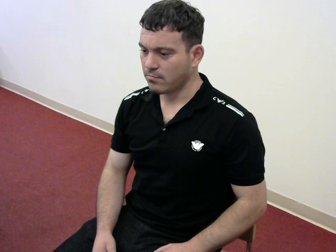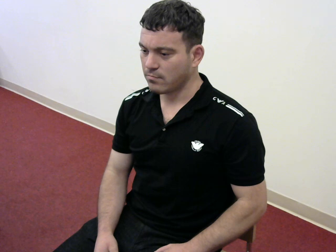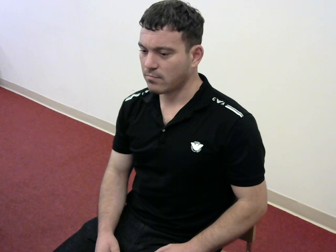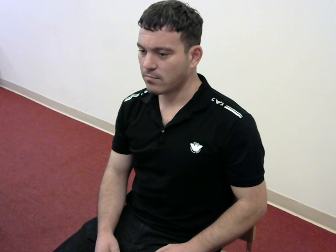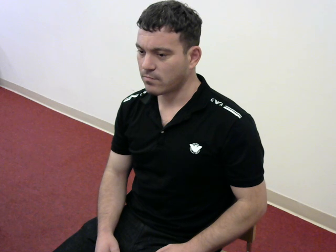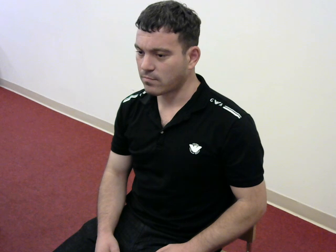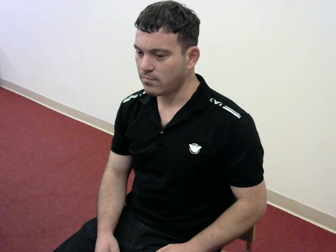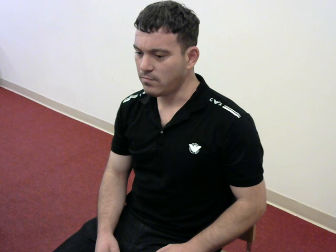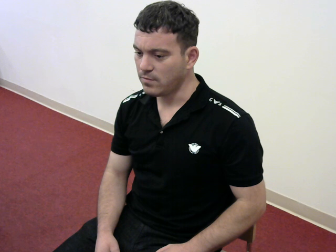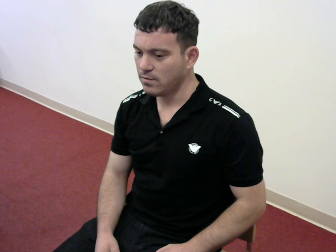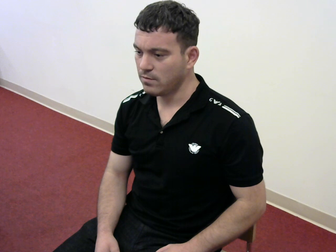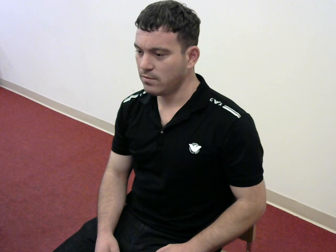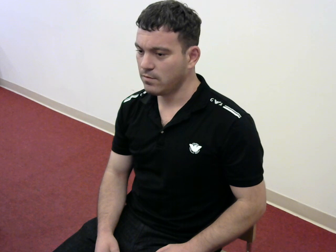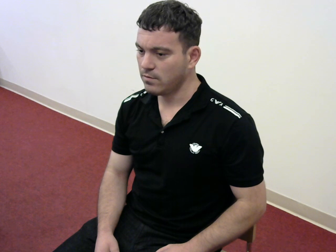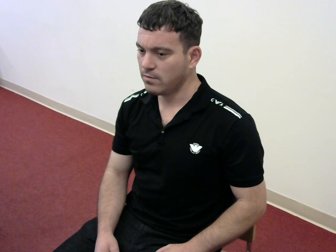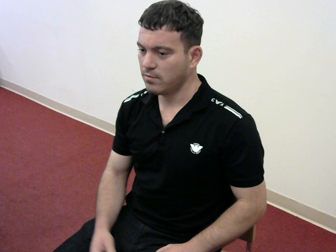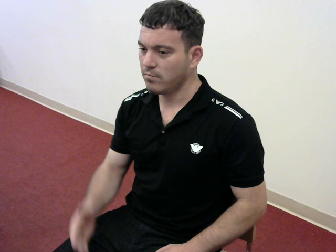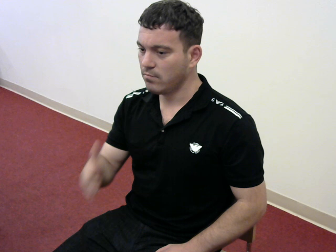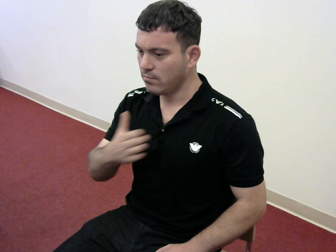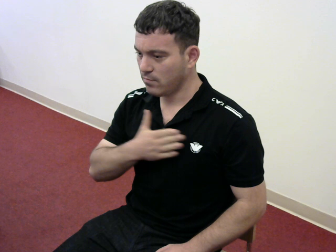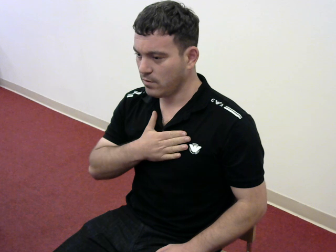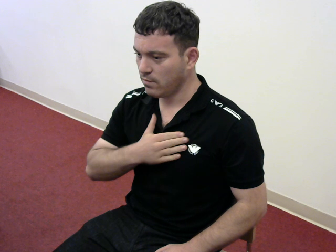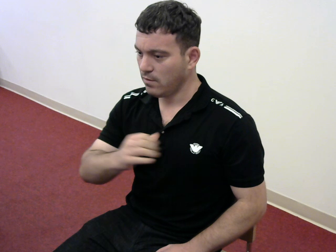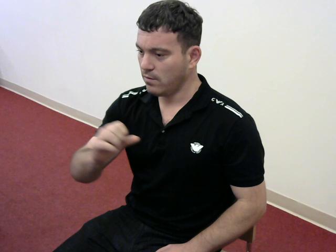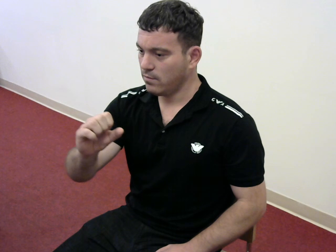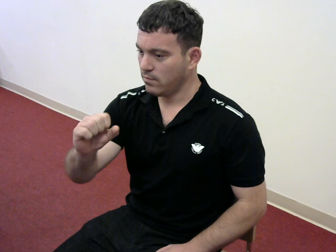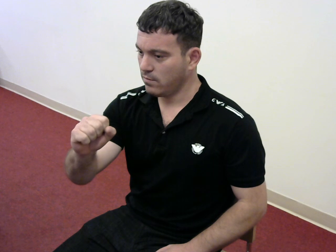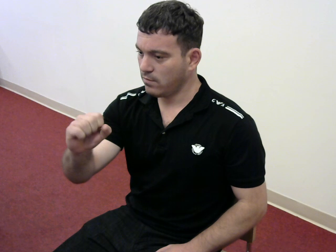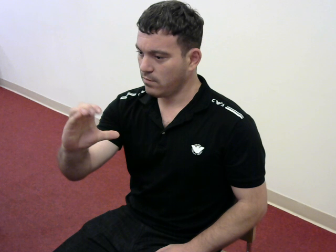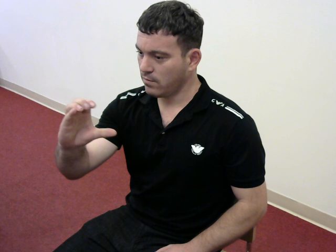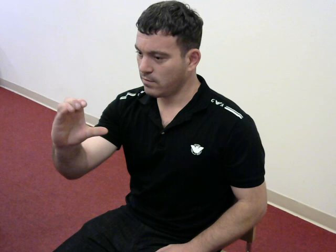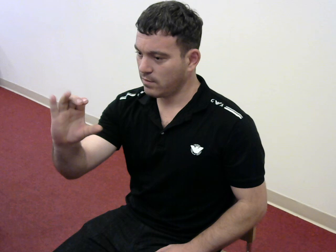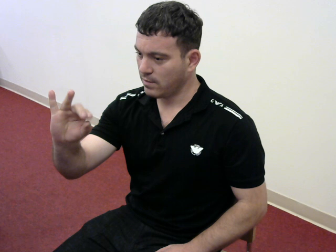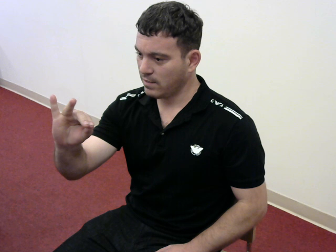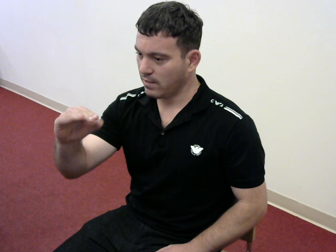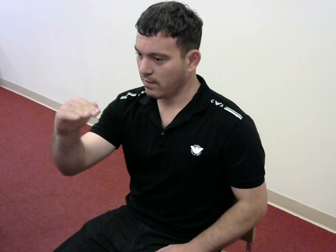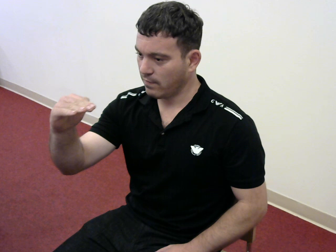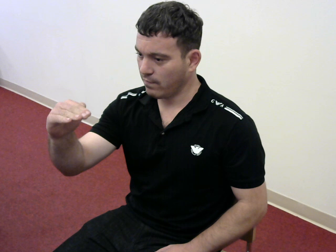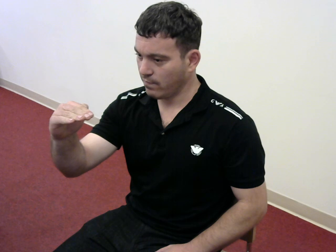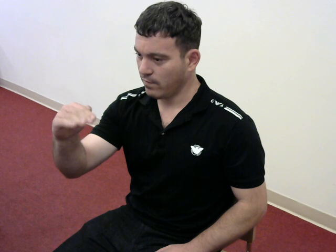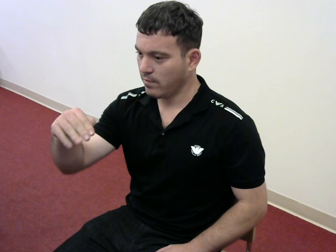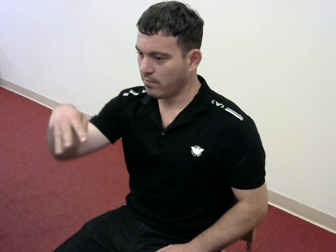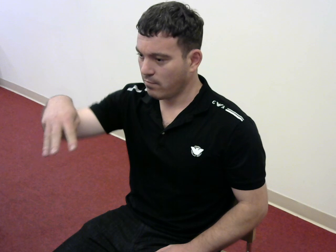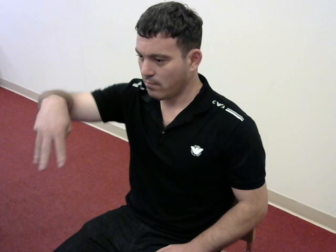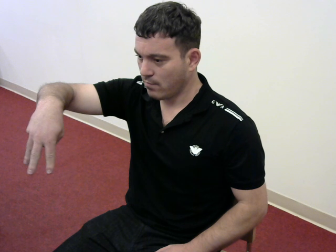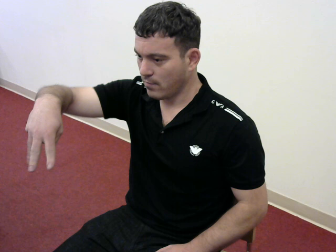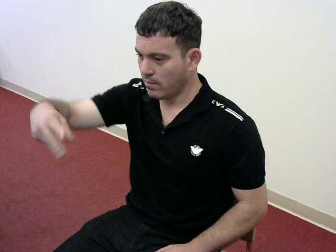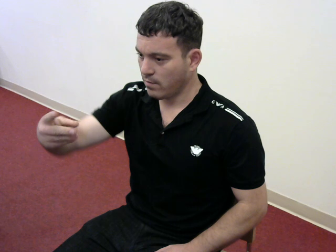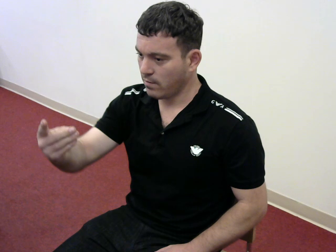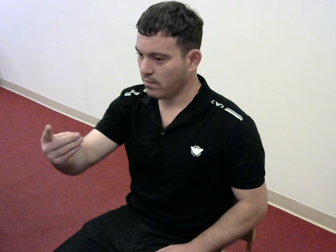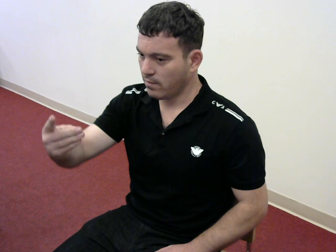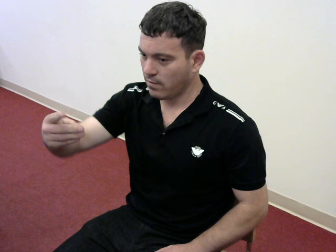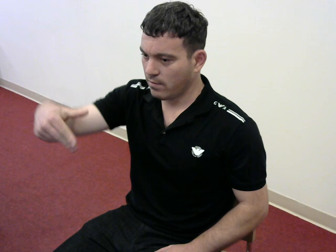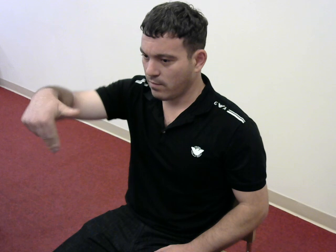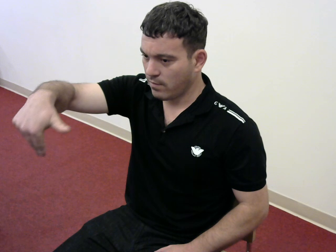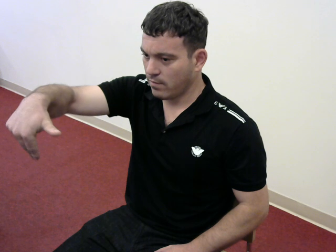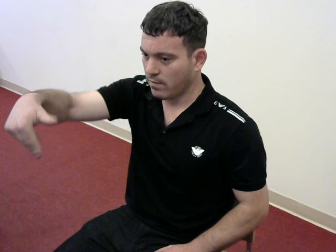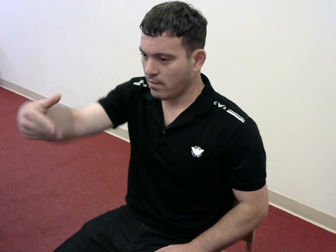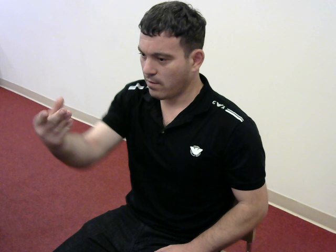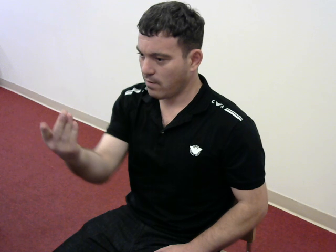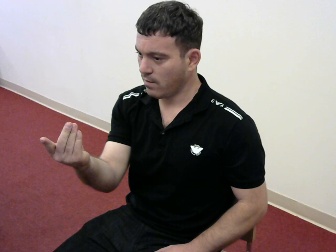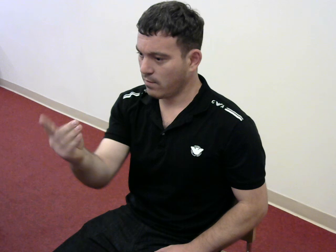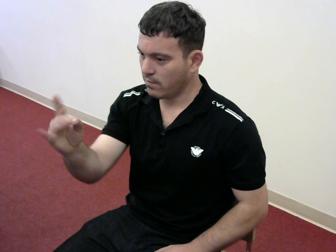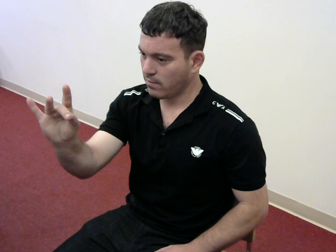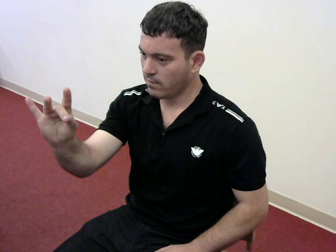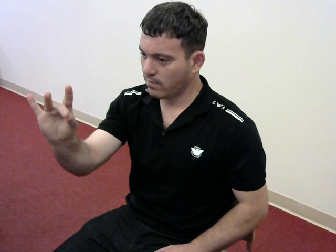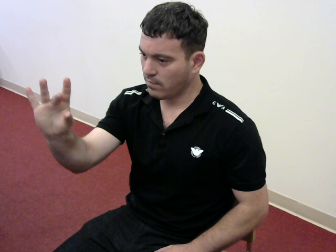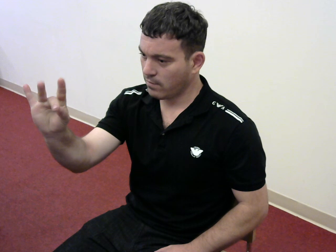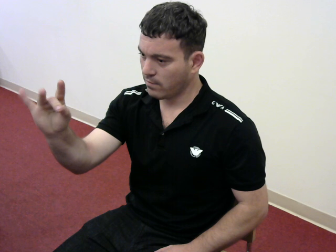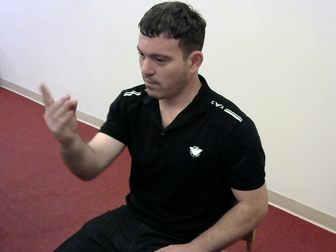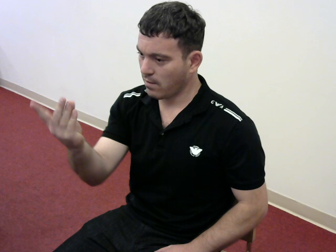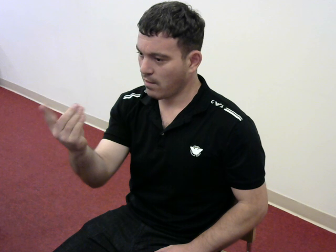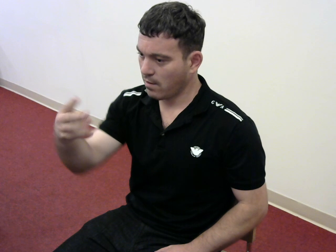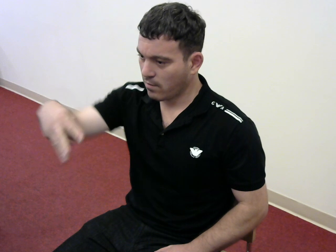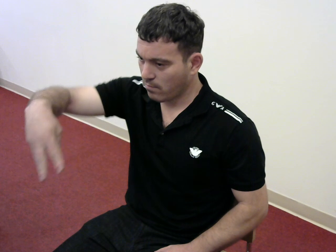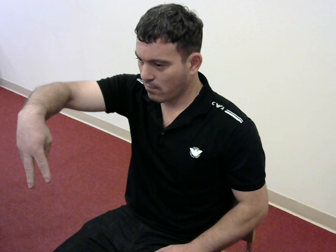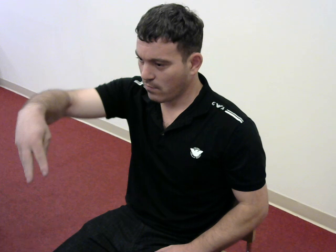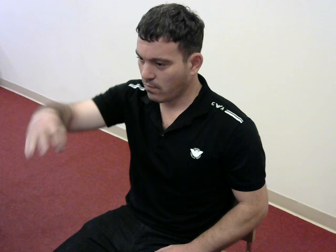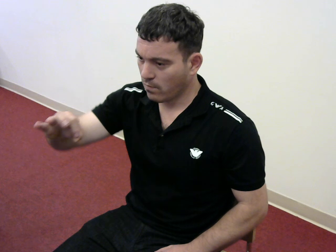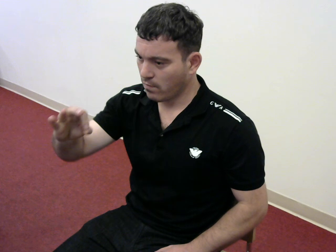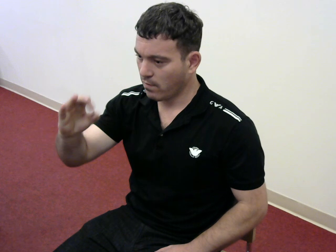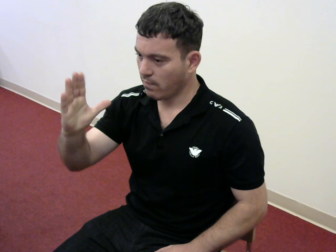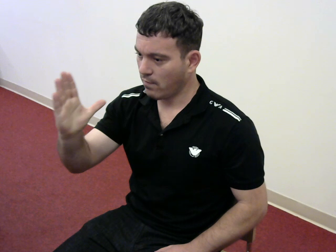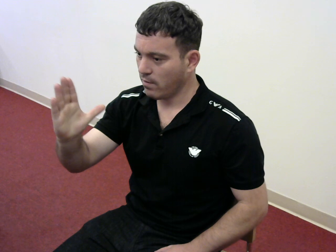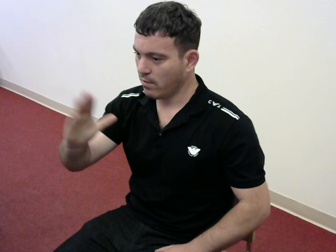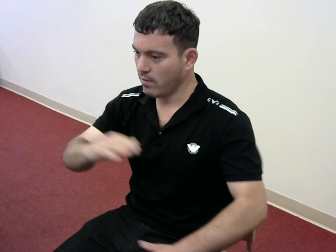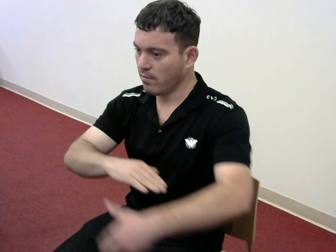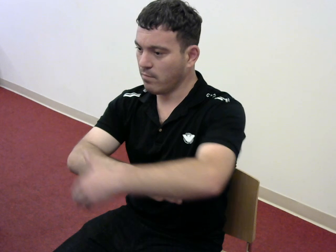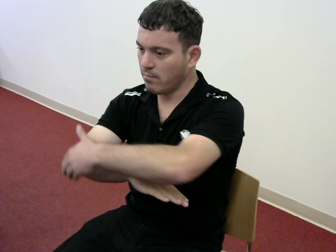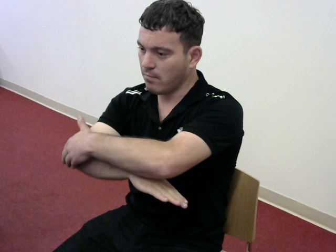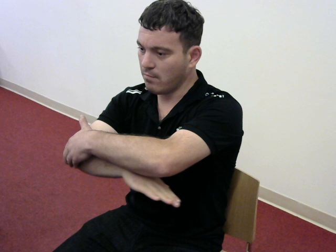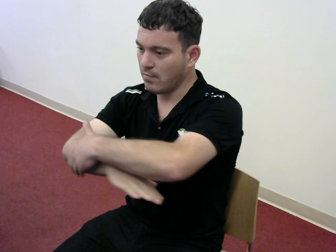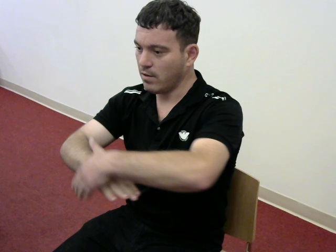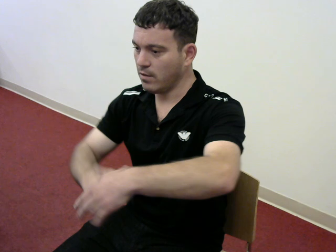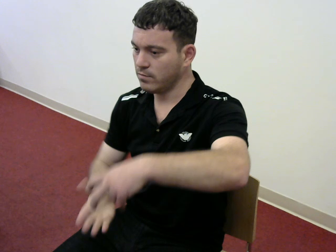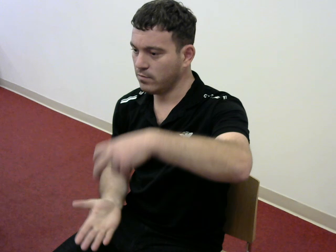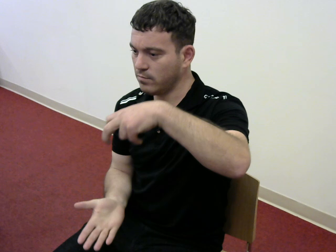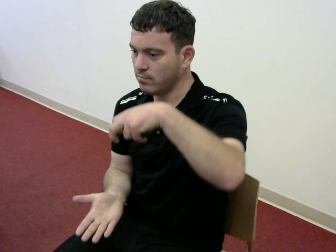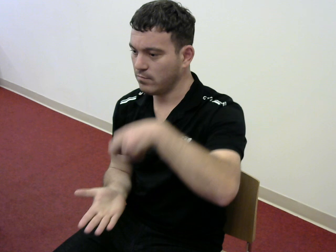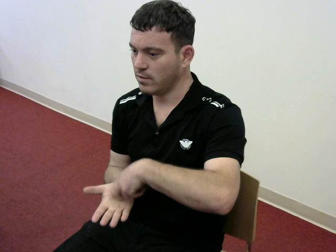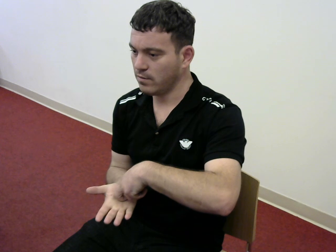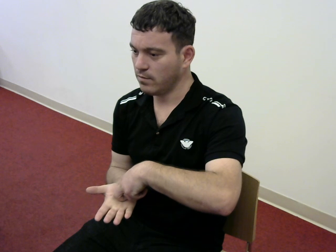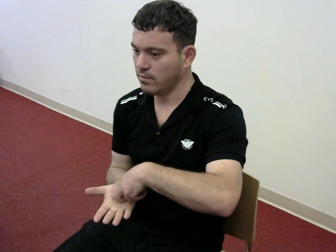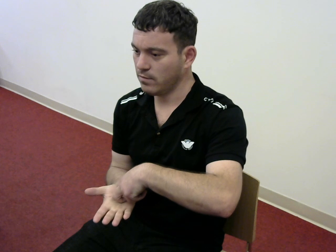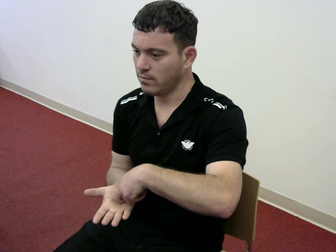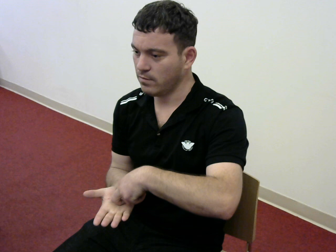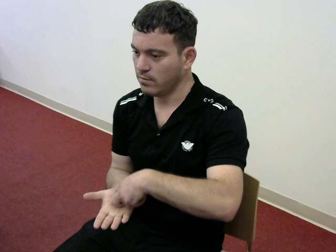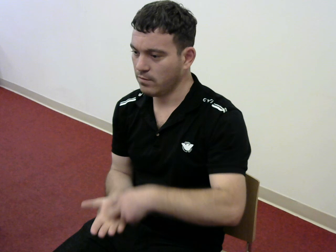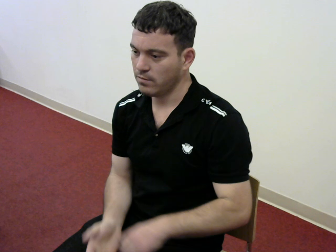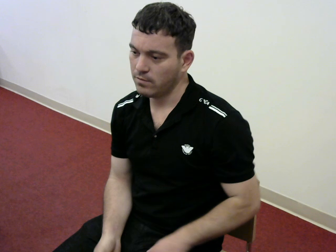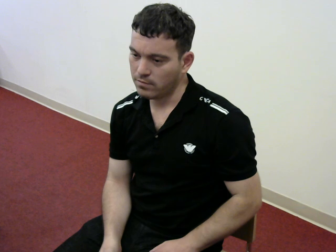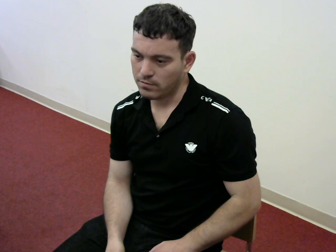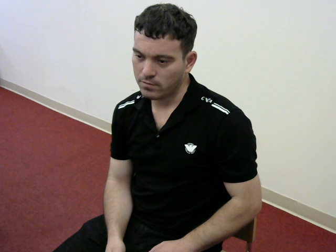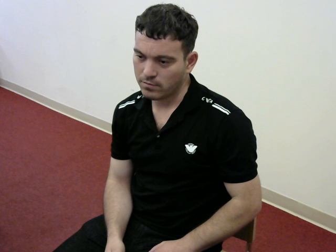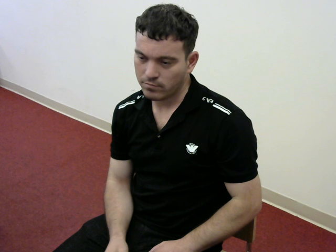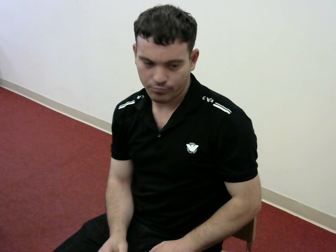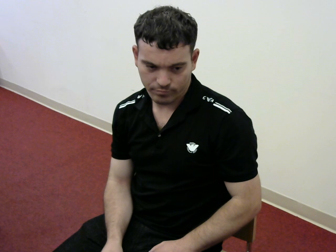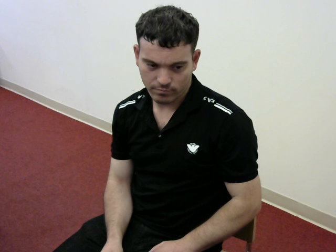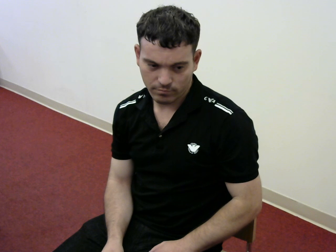Mən Asif Məhərrəmov küçəsində qeydiyyatdayam